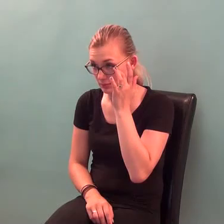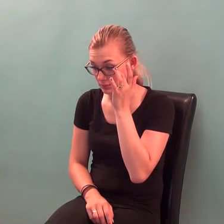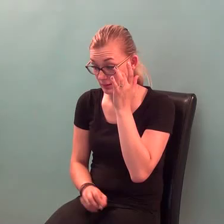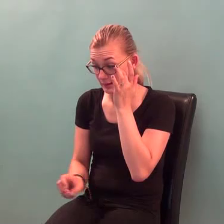Tak, tak.